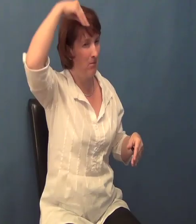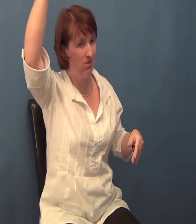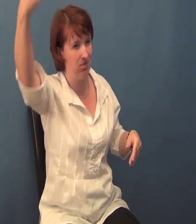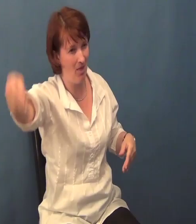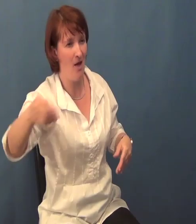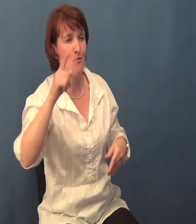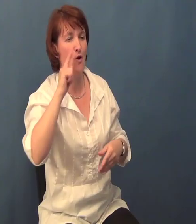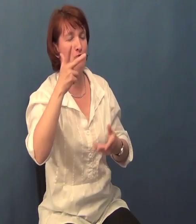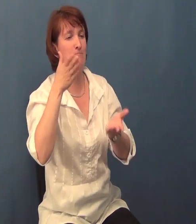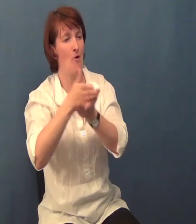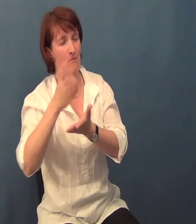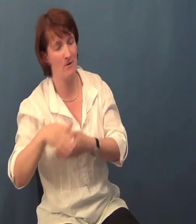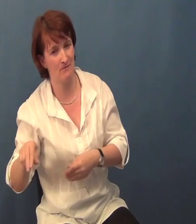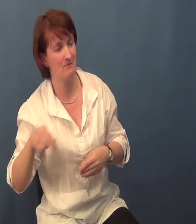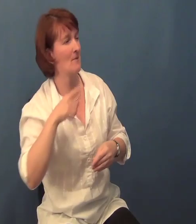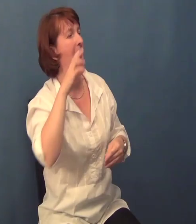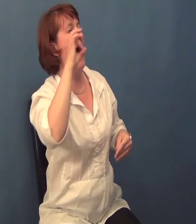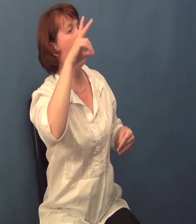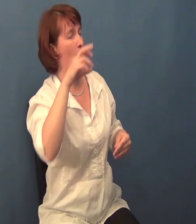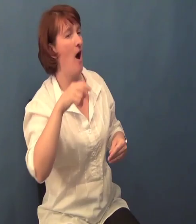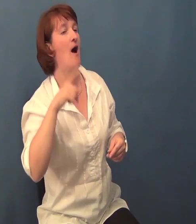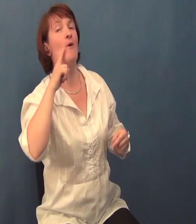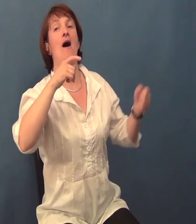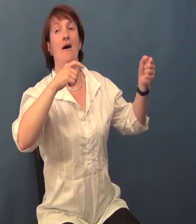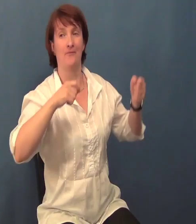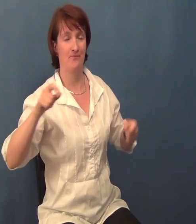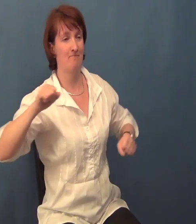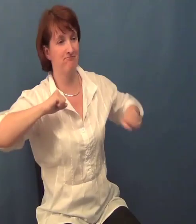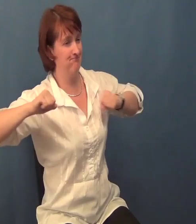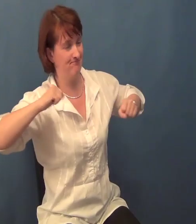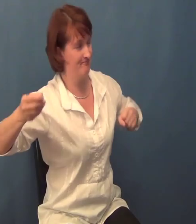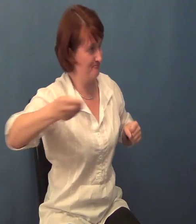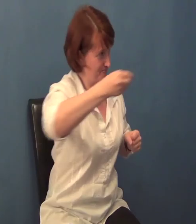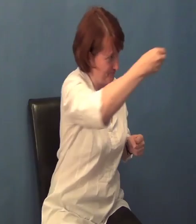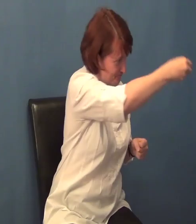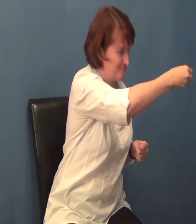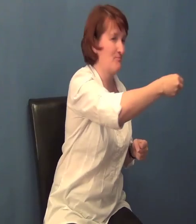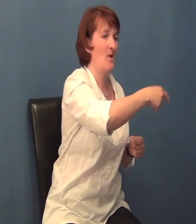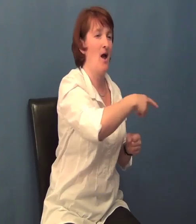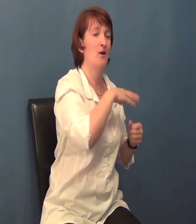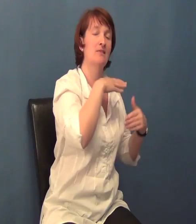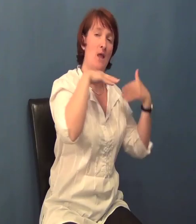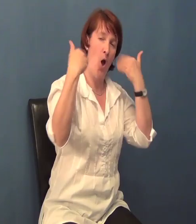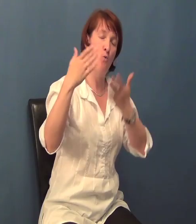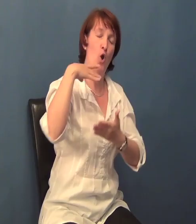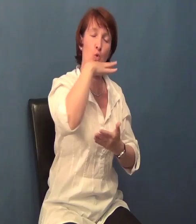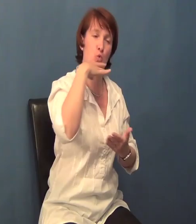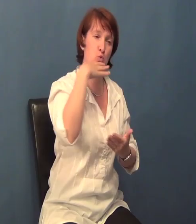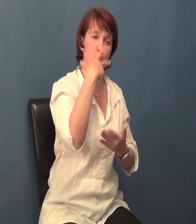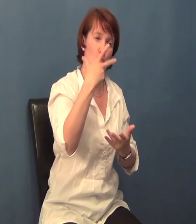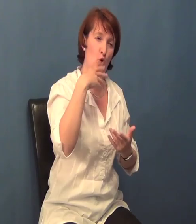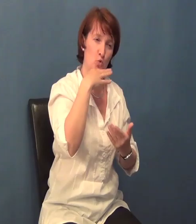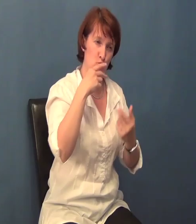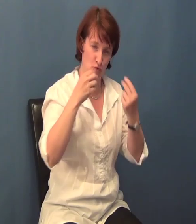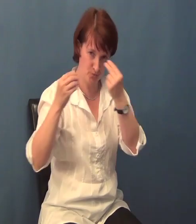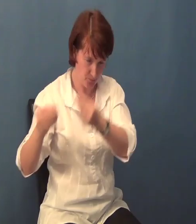Trzech chłopców woła "halo", a chłopak odwraca się, jeden z nich idzie do niego oddać kapelusz, a on daje mu gruszki, trzy gruszki.